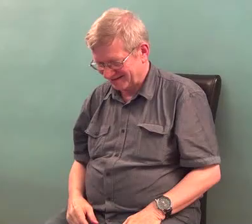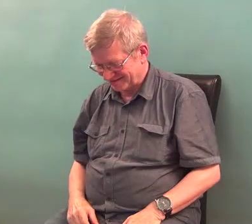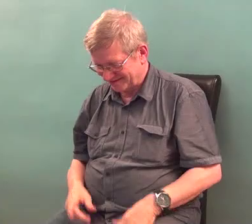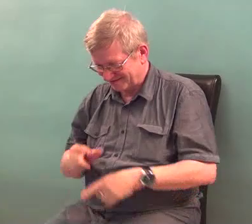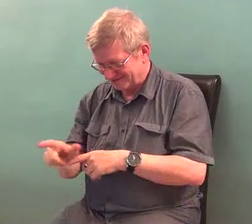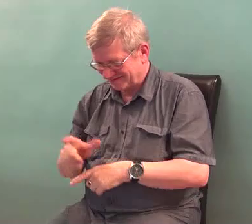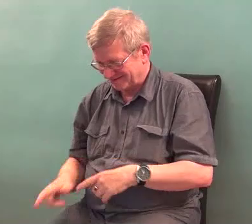Dwunastego.